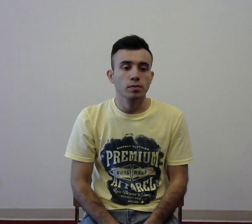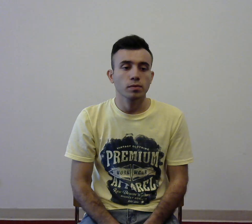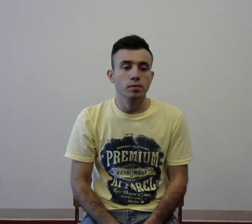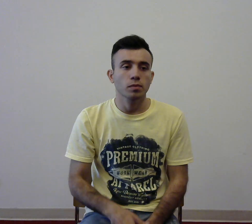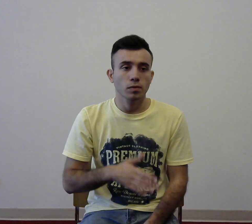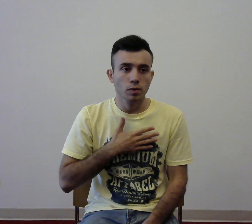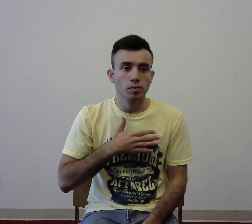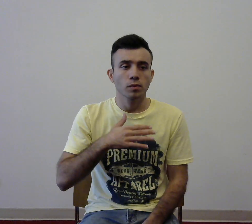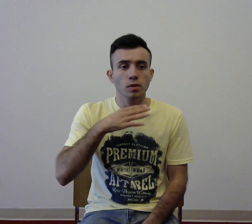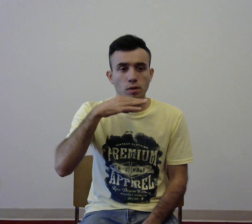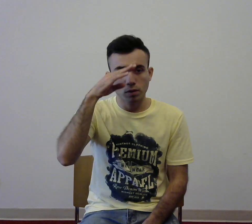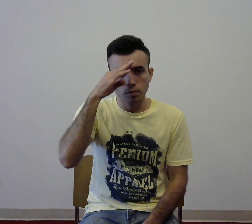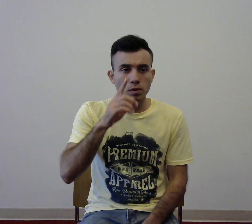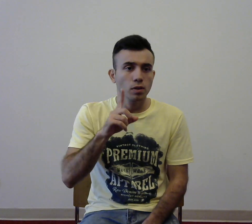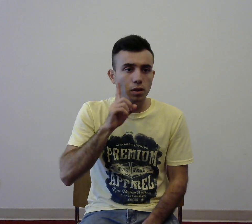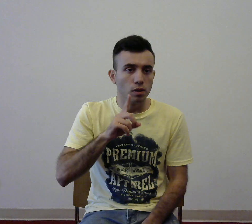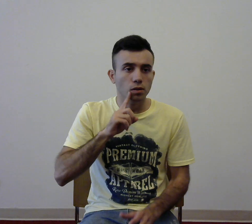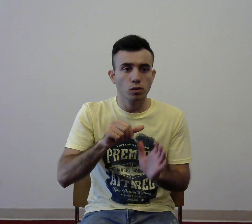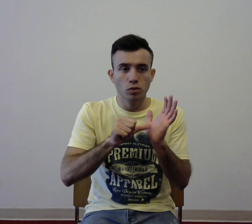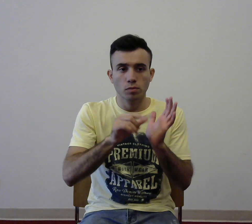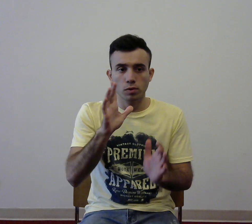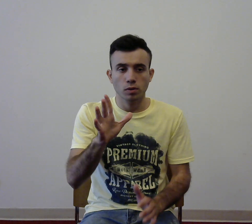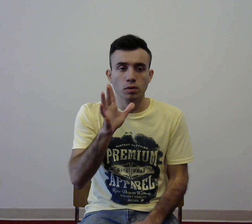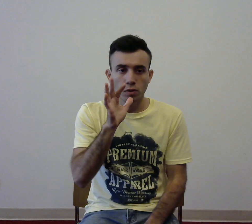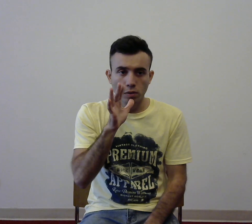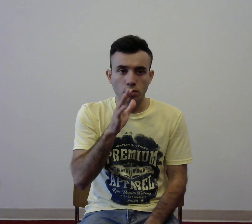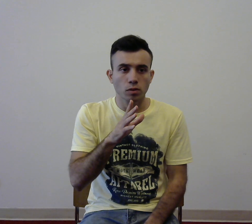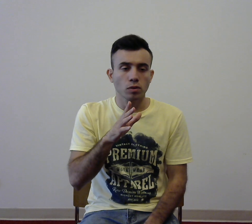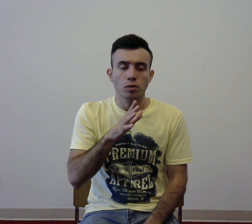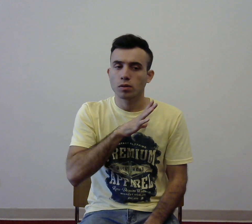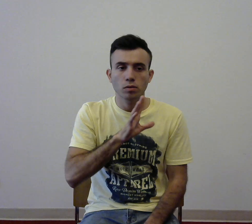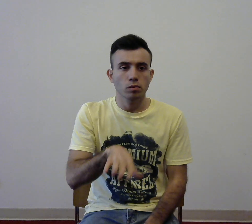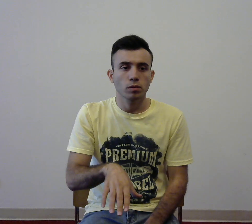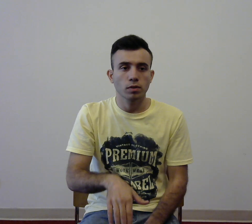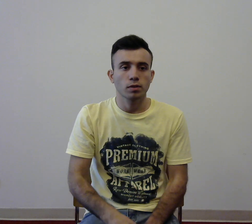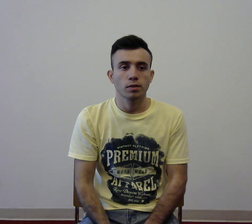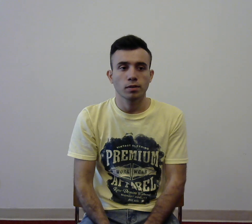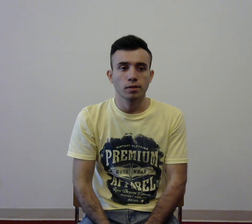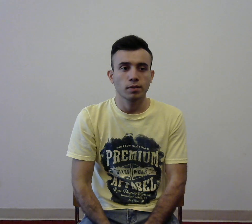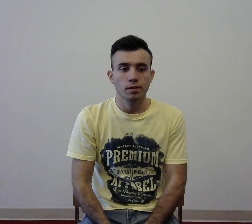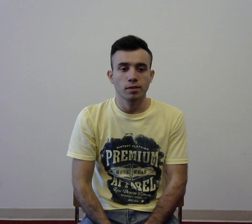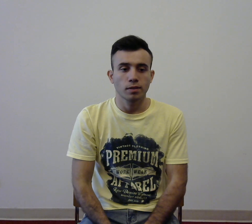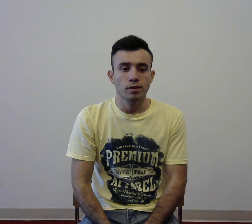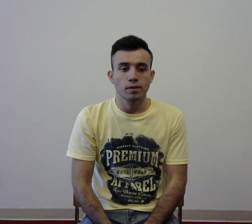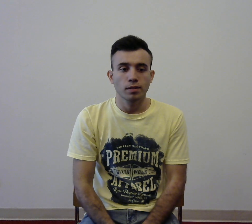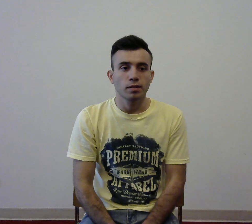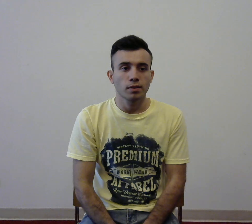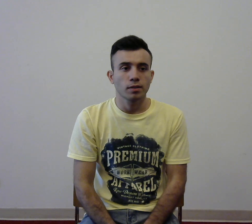Mənim atamın hələ 65 yaşı olmayıb